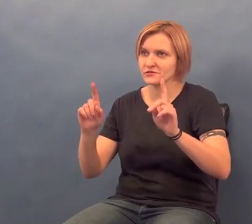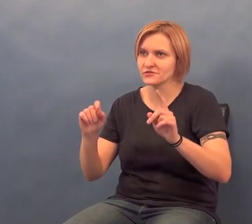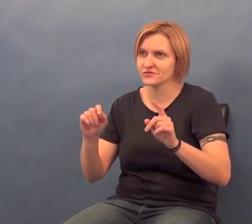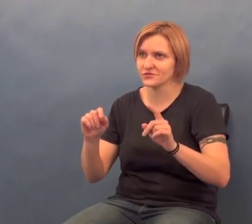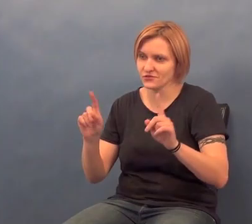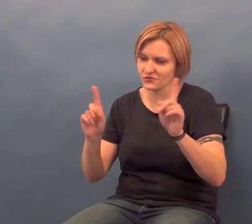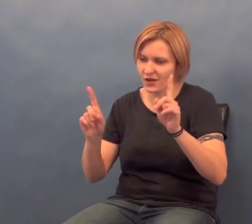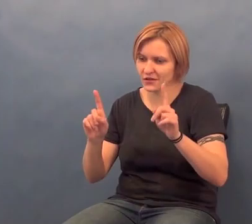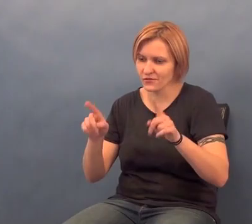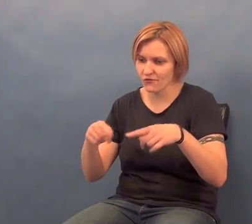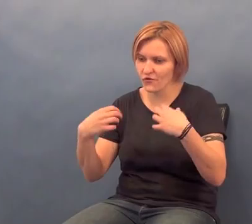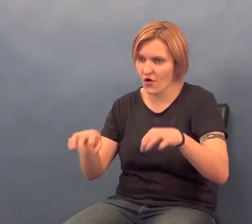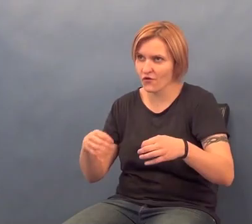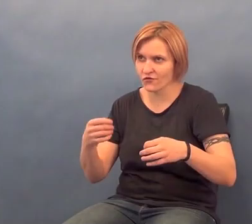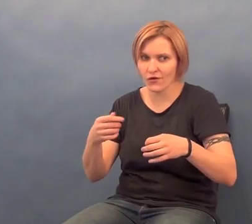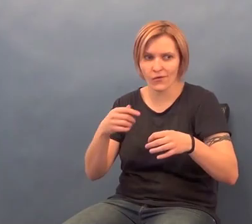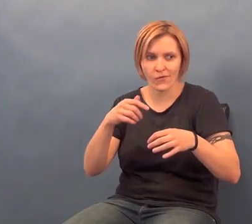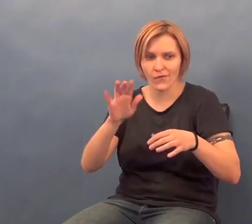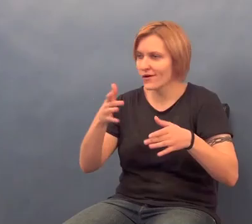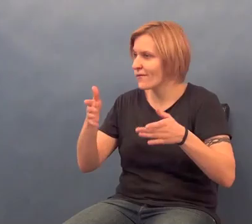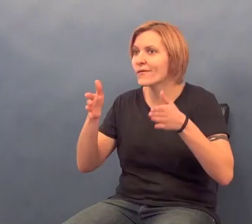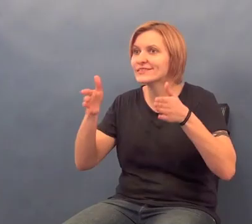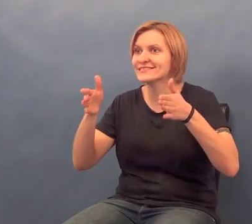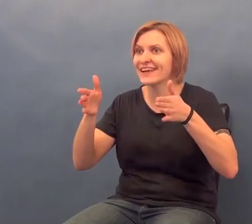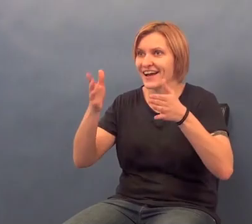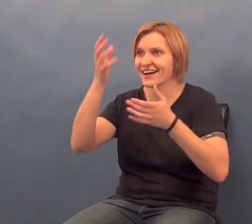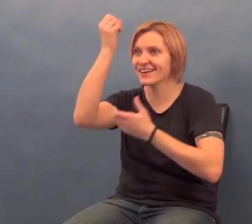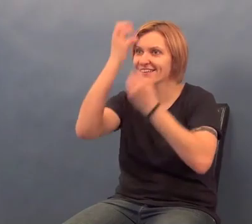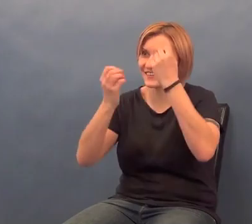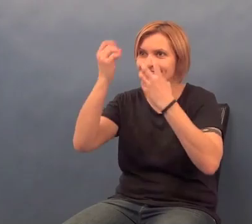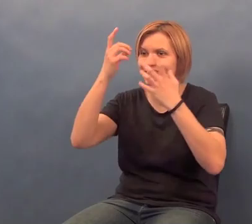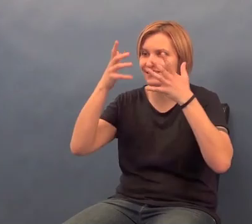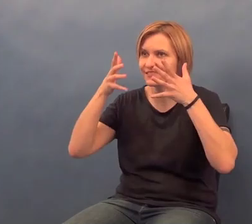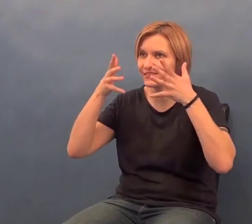To znaczy, że wolno. Kiedy na światłach, na ulicy...